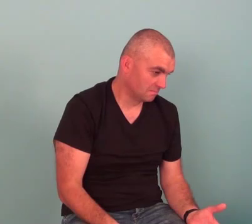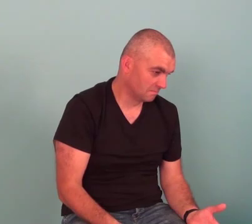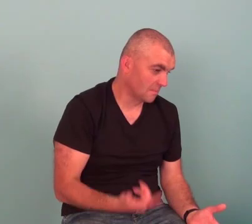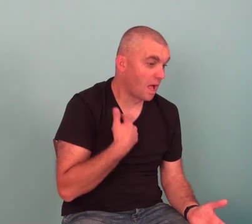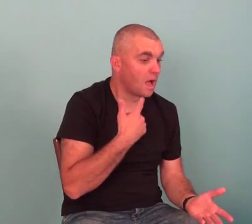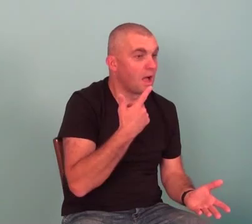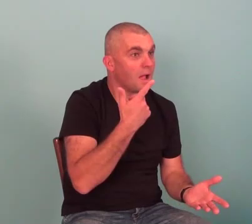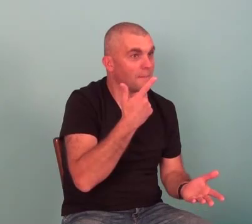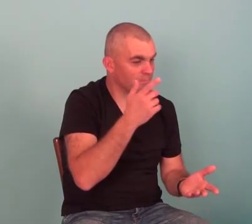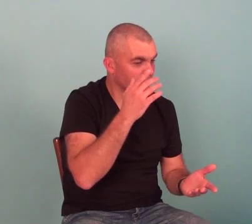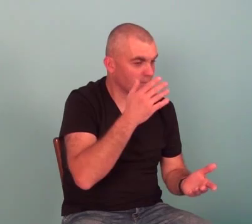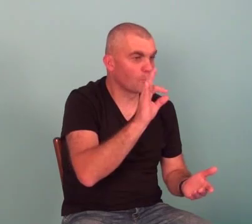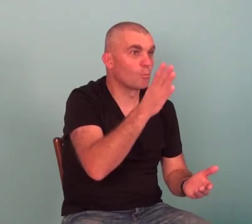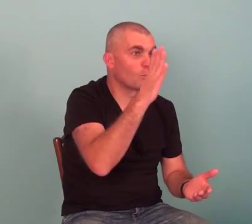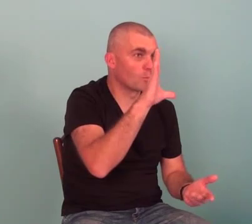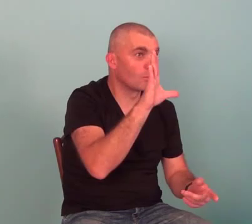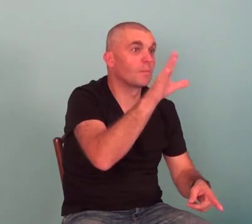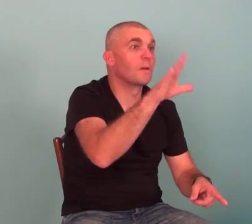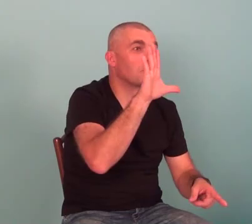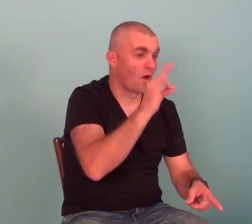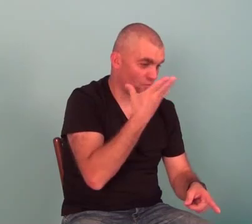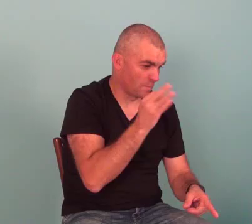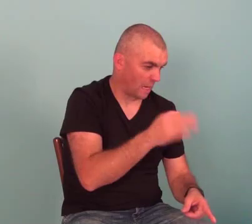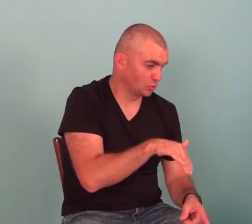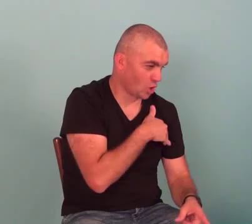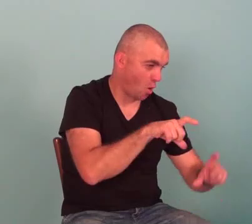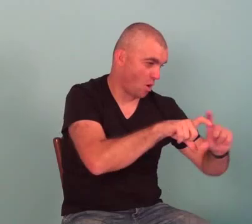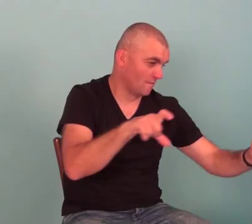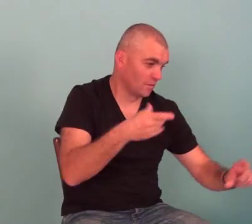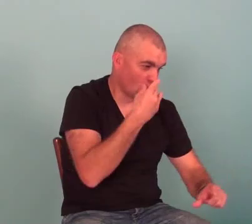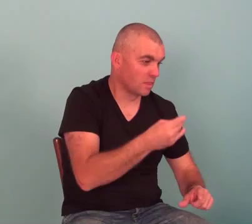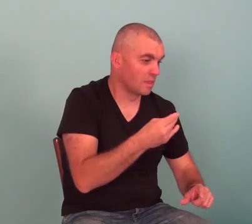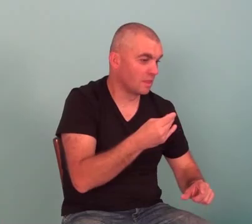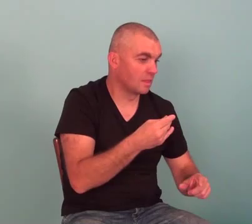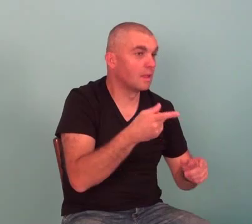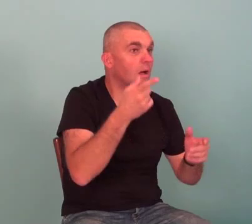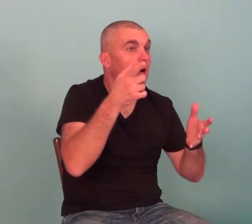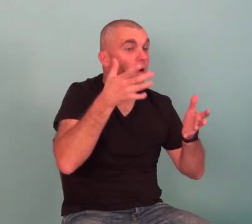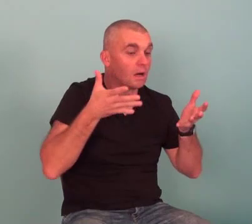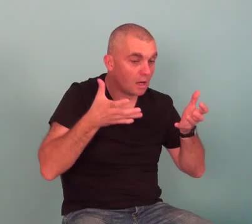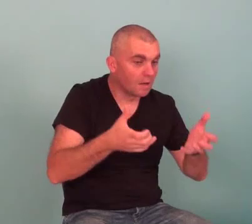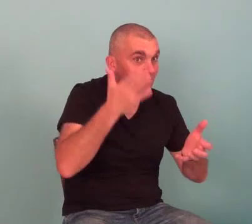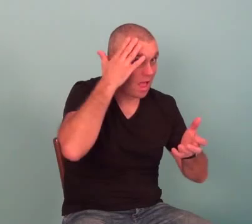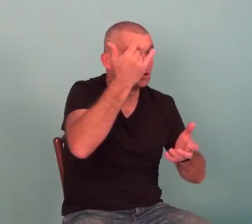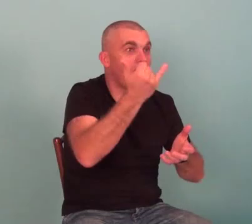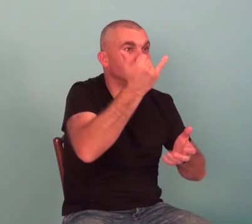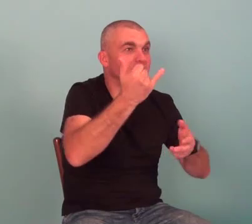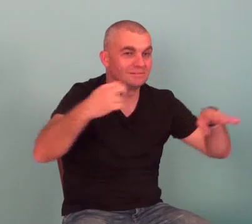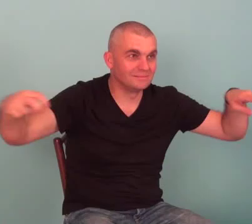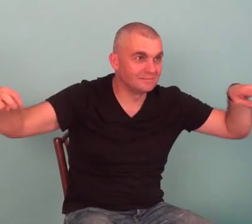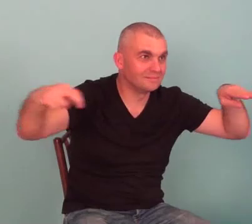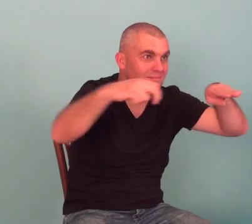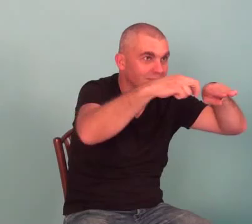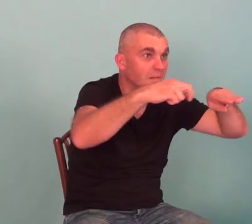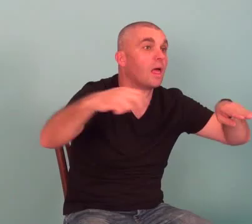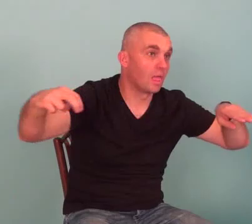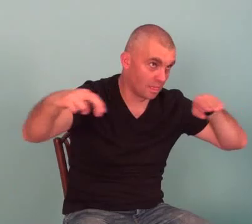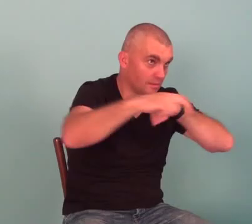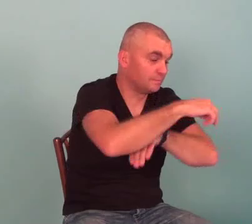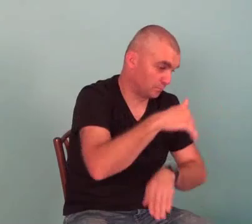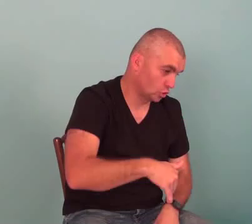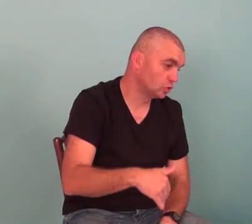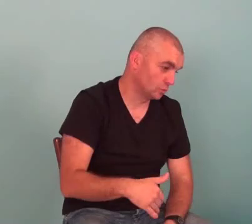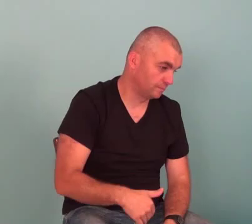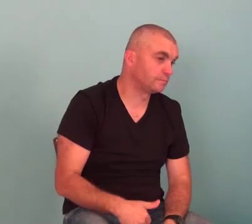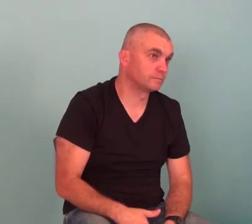Faktycznie, bo budynek wygląda jak szkoła, kierowcy samochodu powinni zwolnić, ponieważ dzieci mogą wejść na jezdnię.